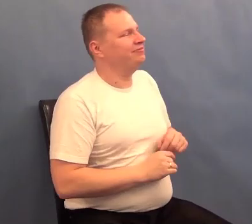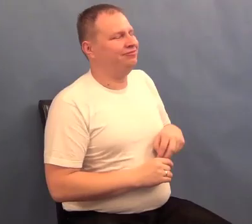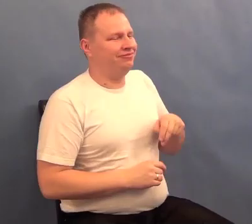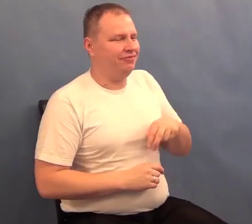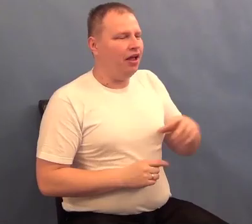Chciał iść.